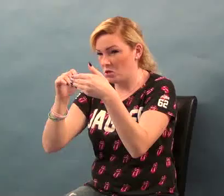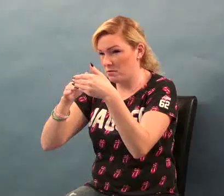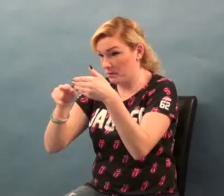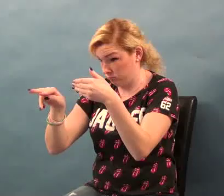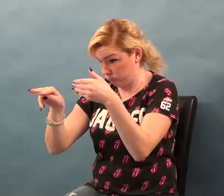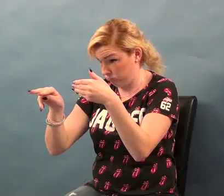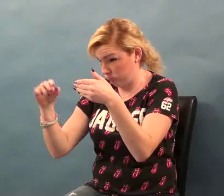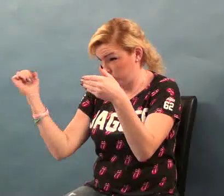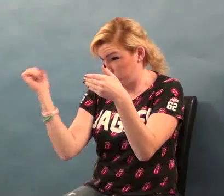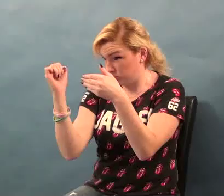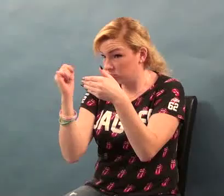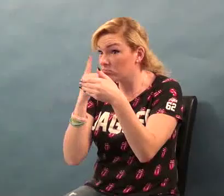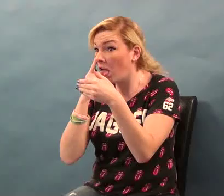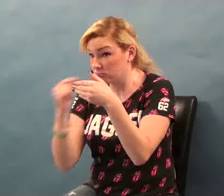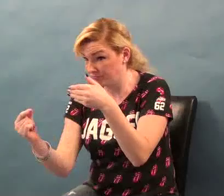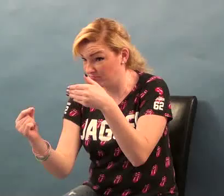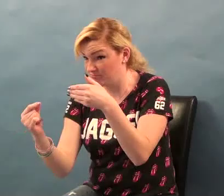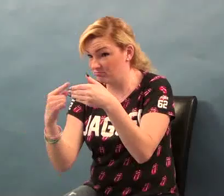Zakaz kąpania koni.